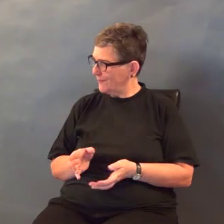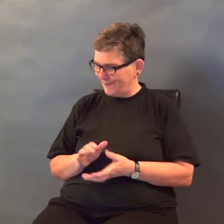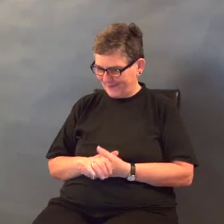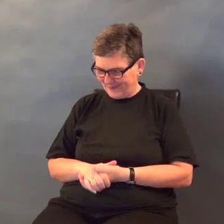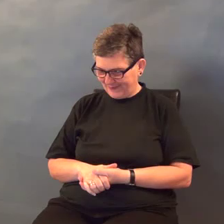Już.